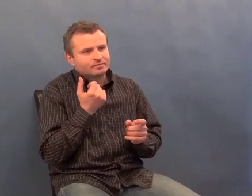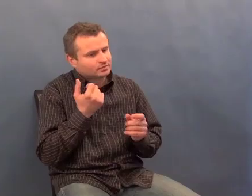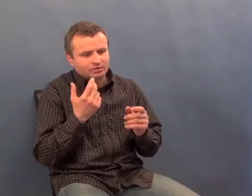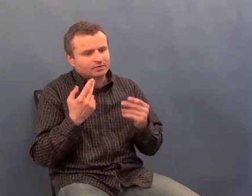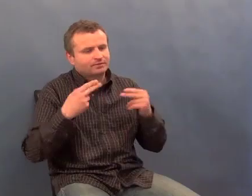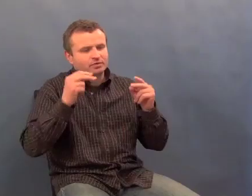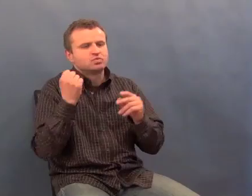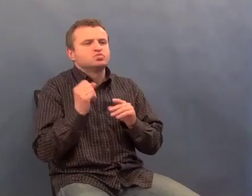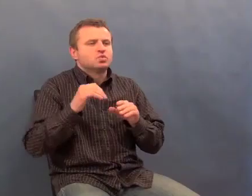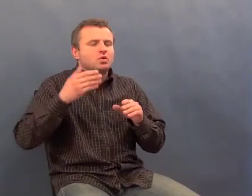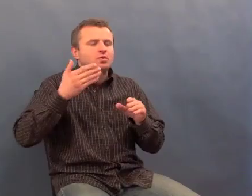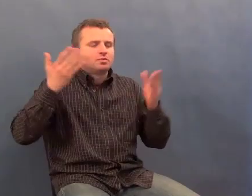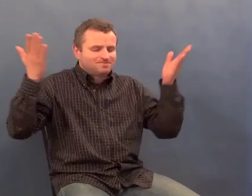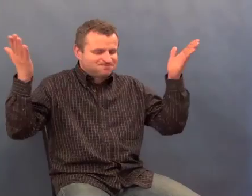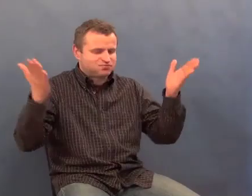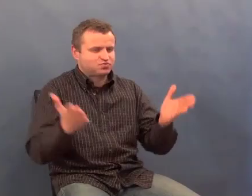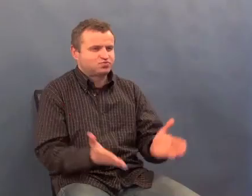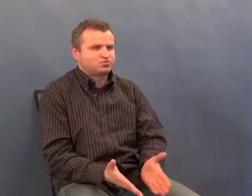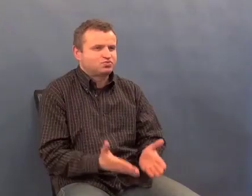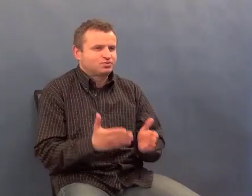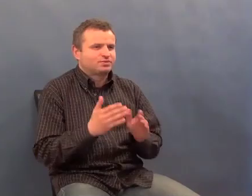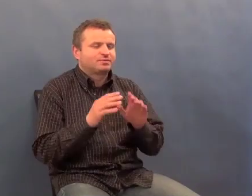Ciężko wrócić na górę, bo jest bardzo głęboki rów.